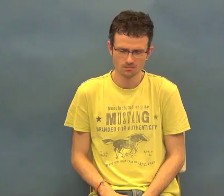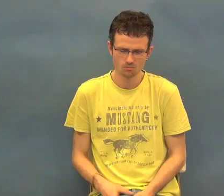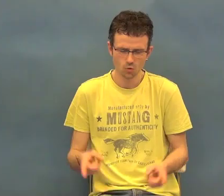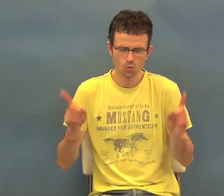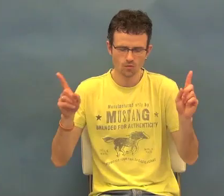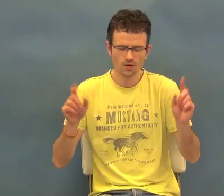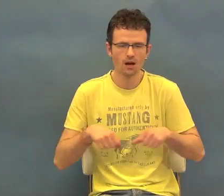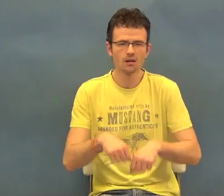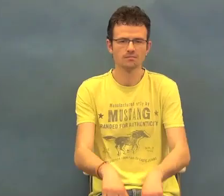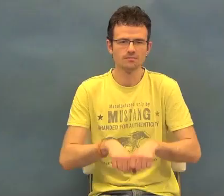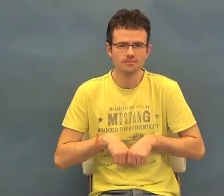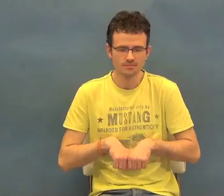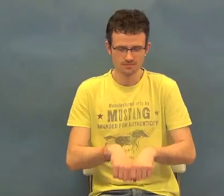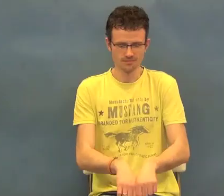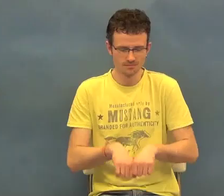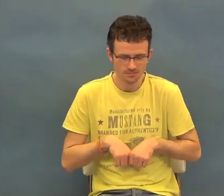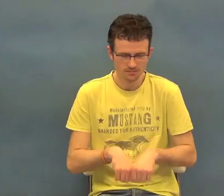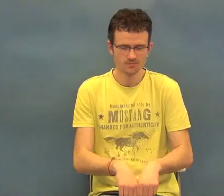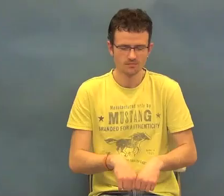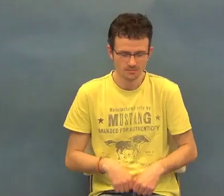Uważać na drezynę.